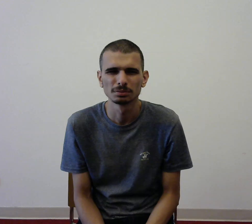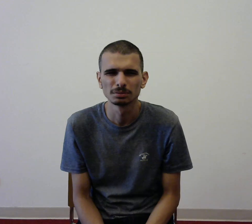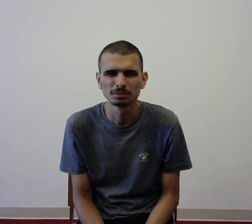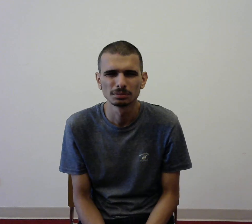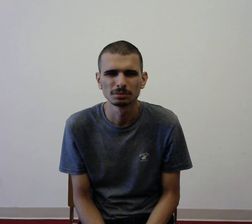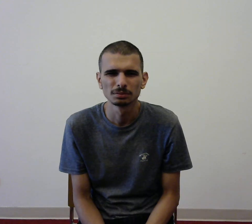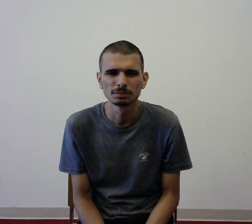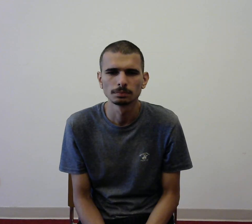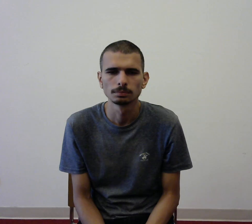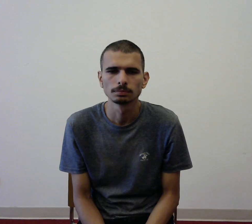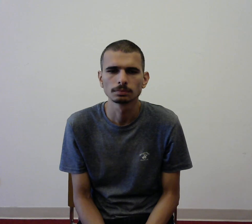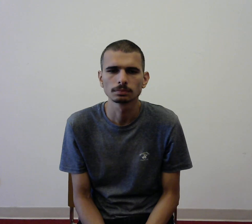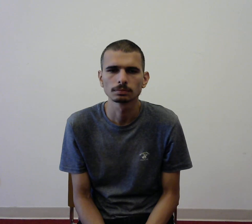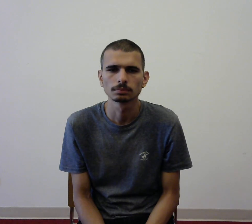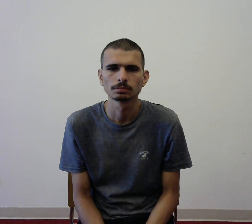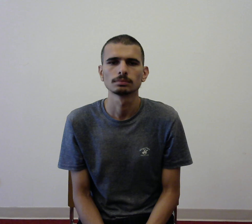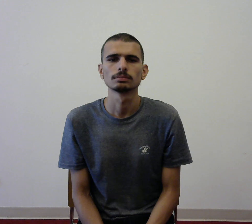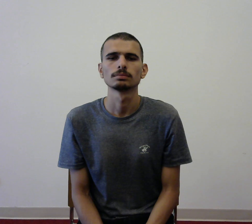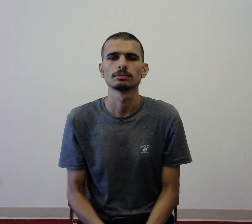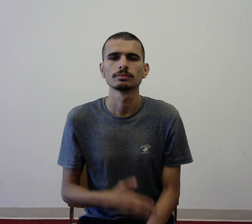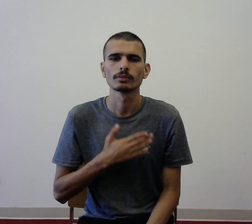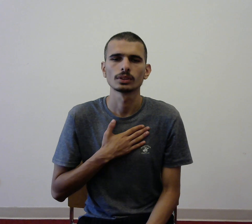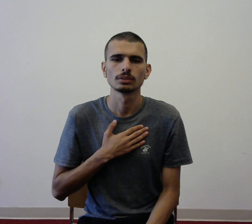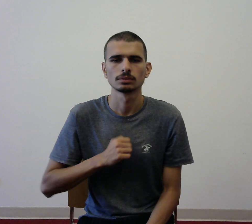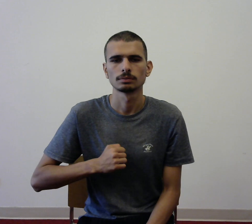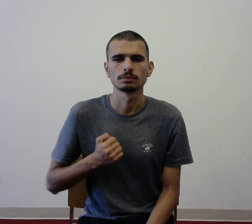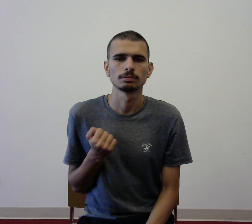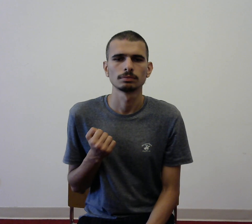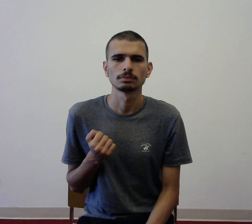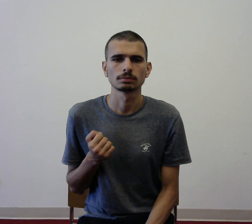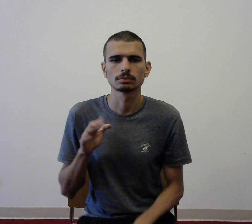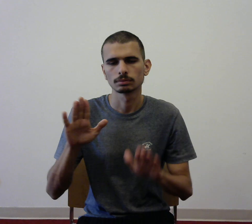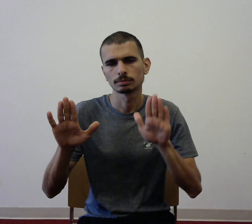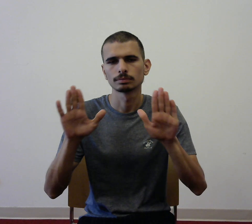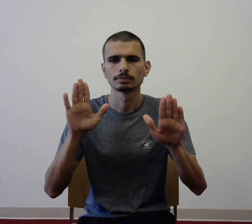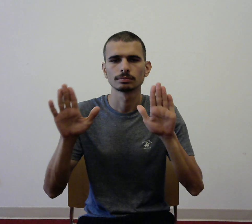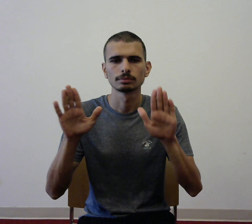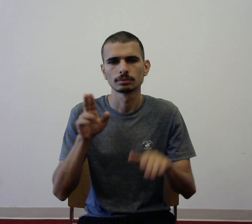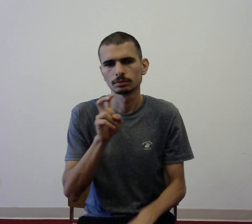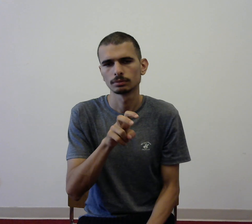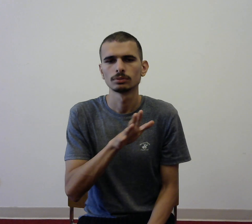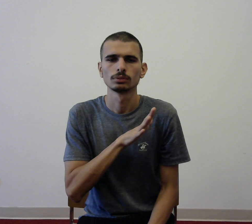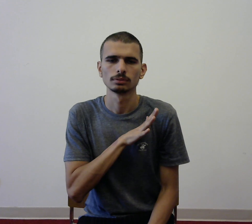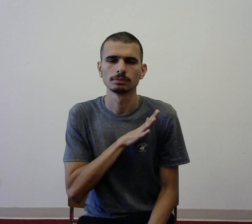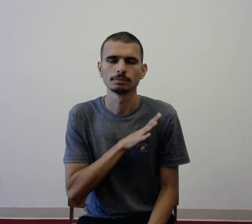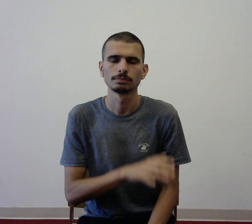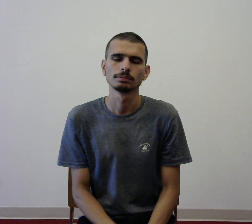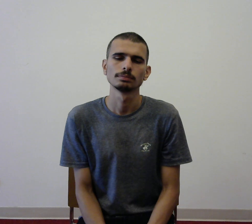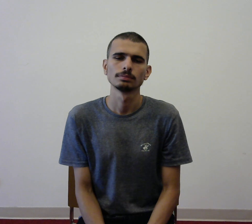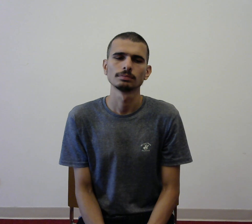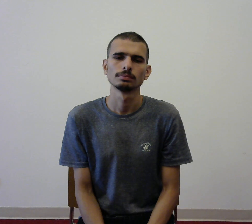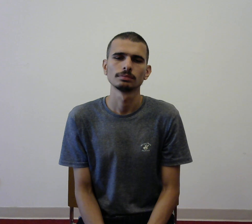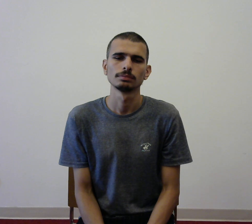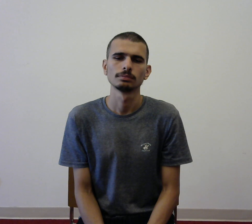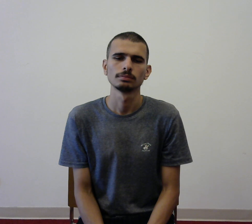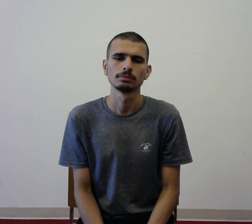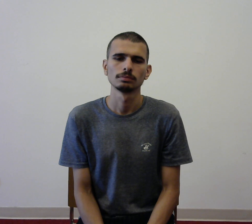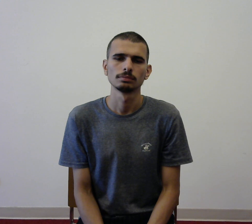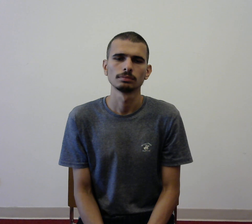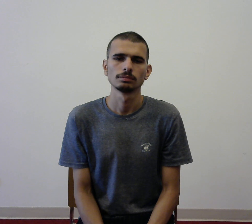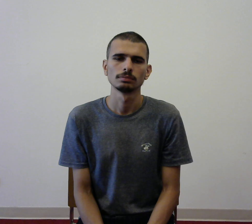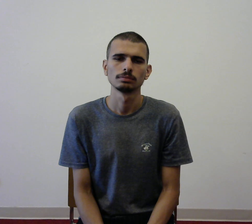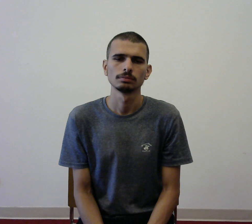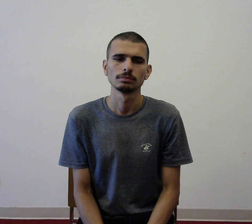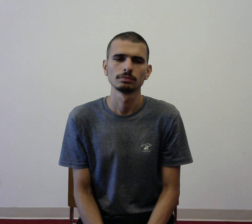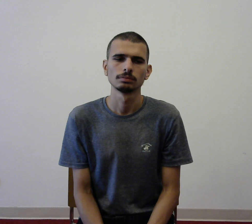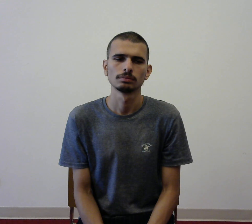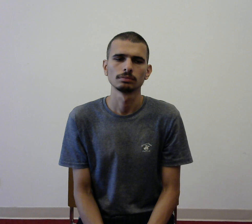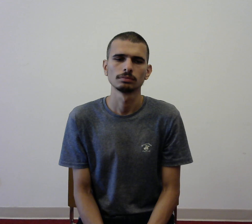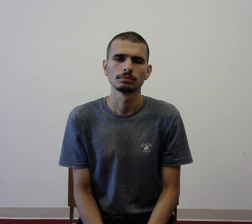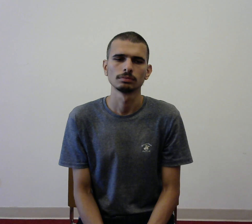Mənim dostumla sərgiyə getmişdim